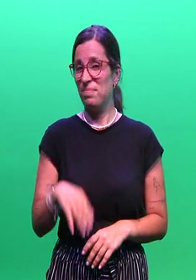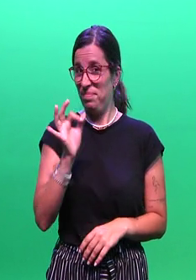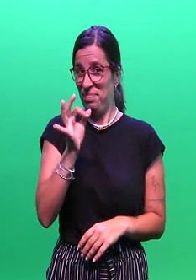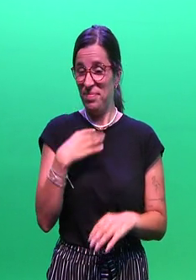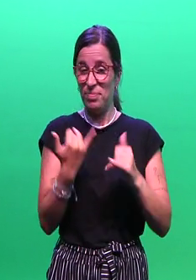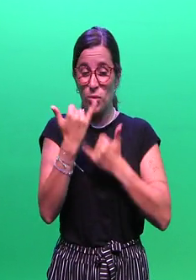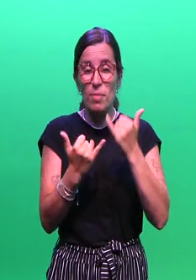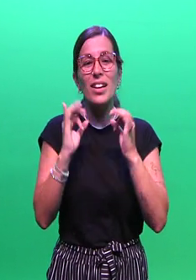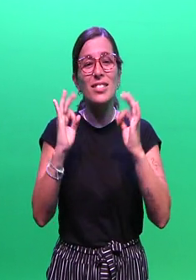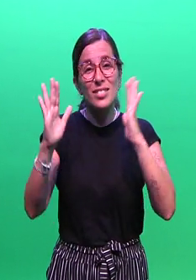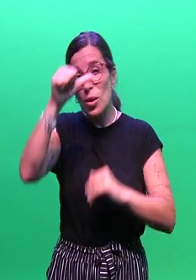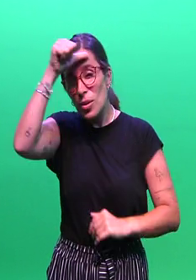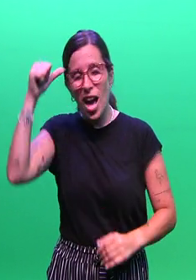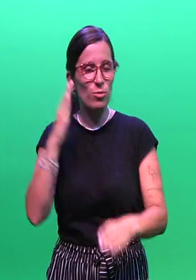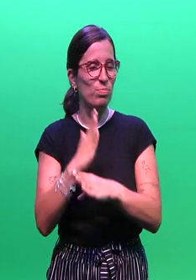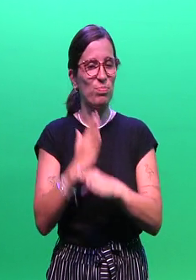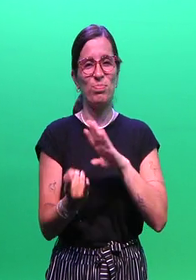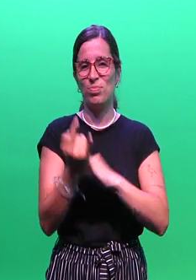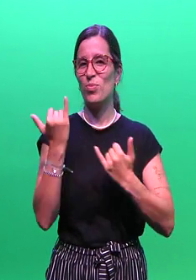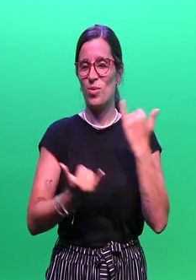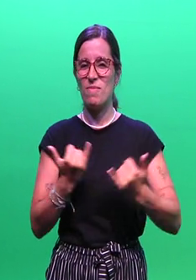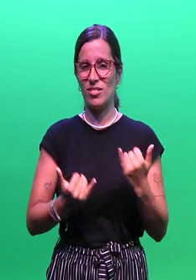Sí, a l'estiu sempre tinc problemes.